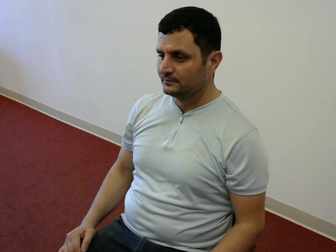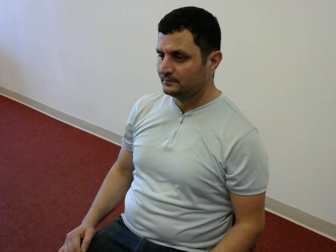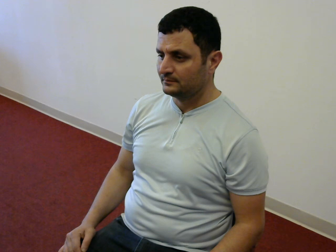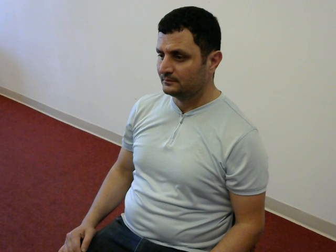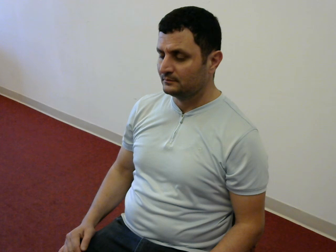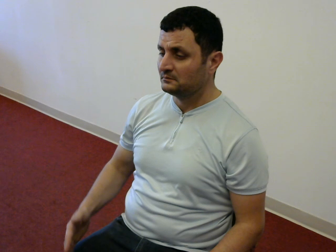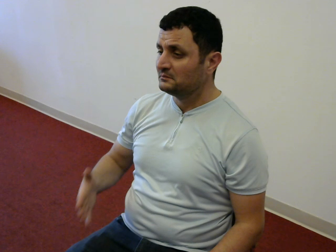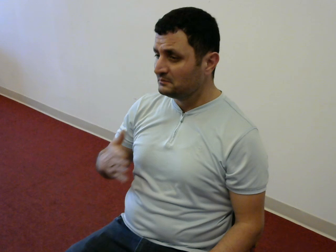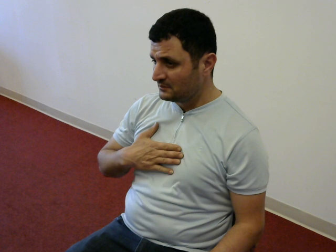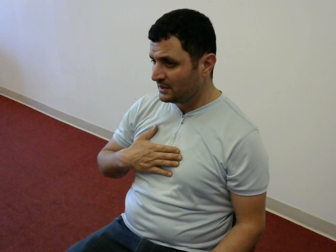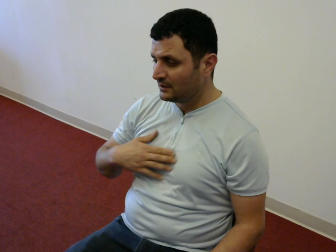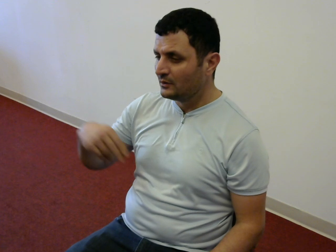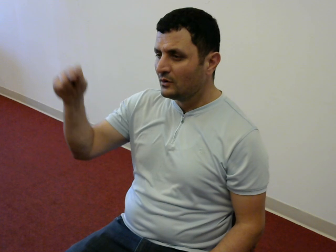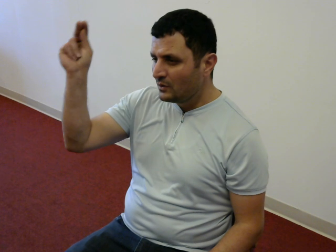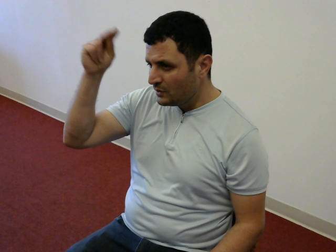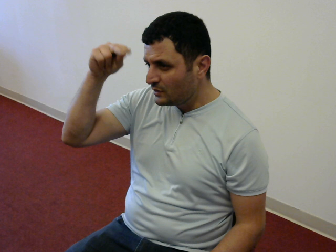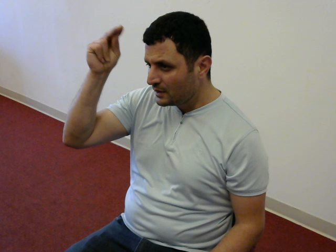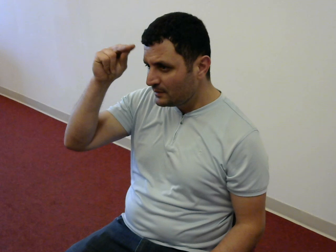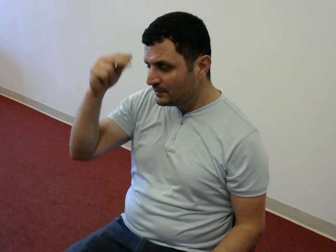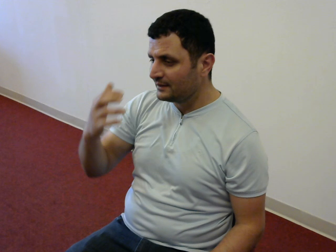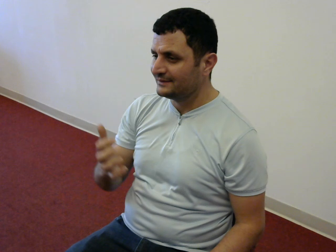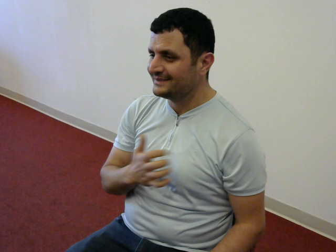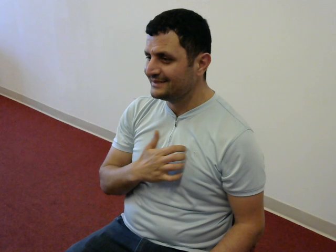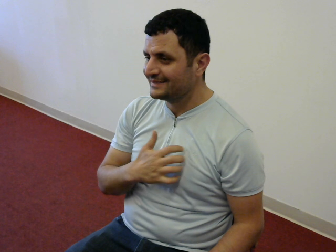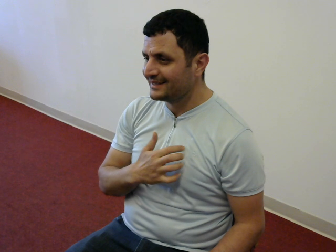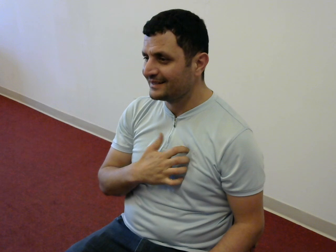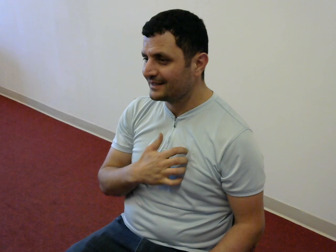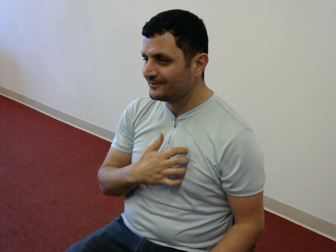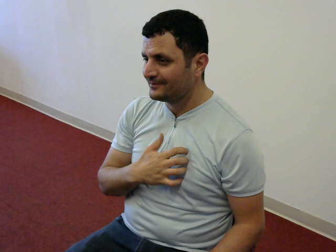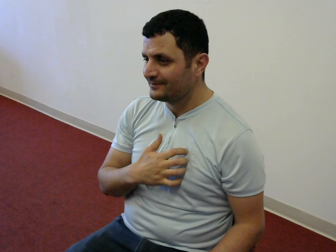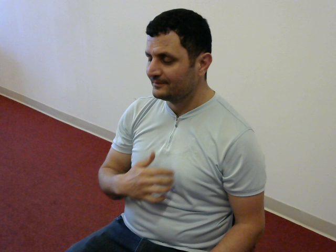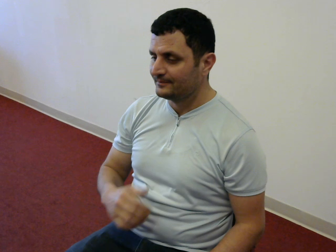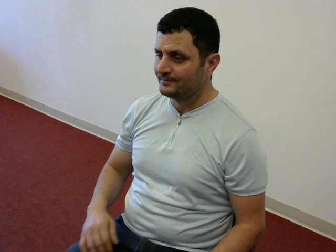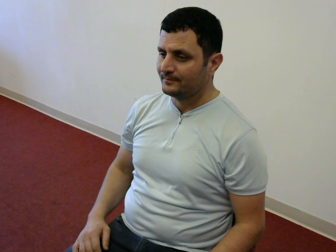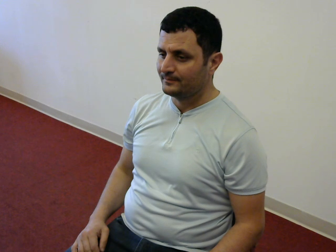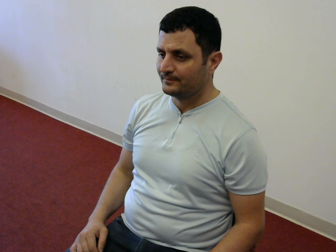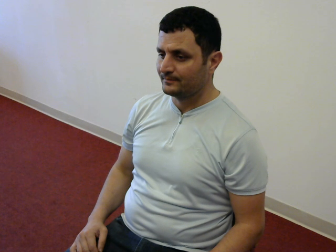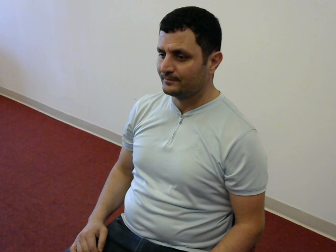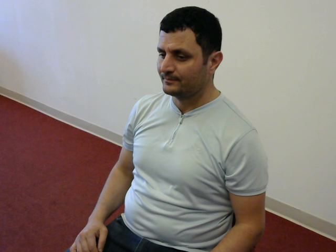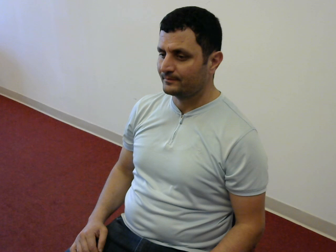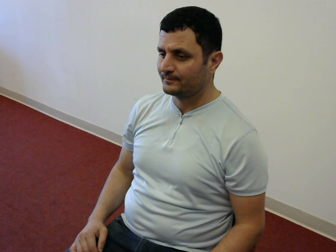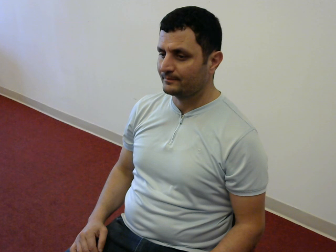Mən öyrənmək istəyirəm